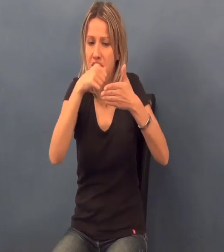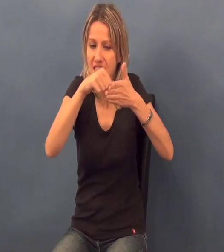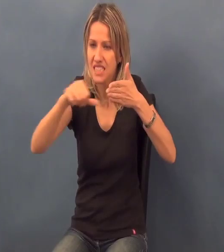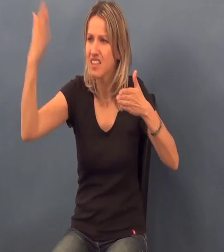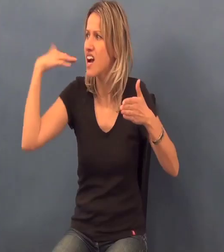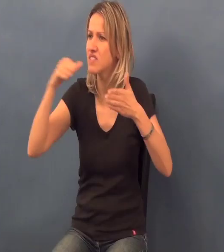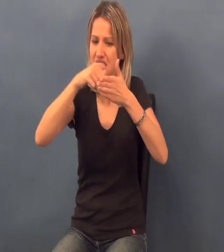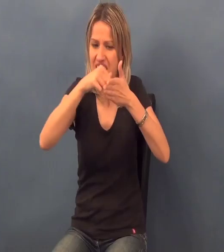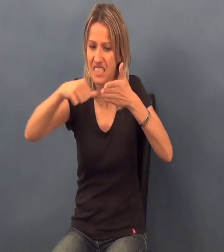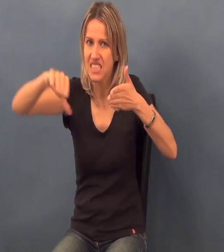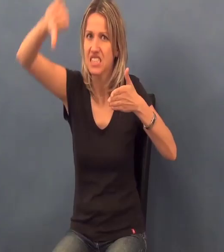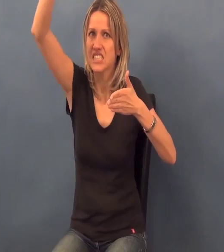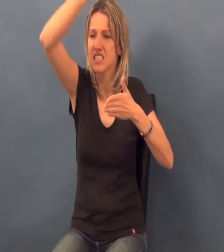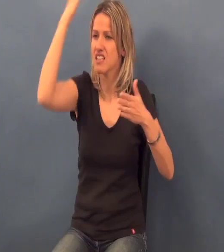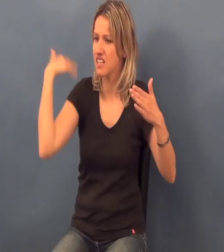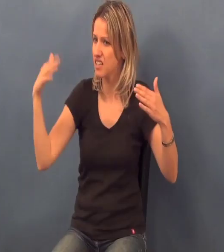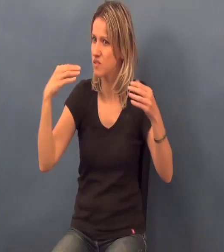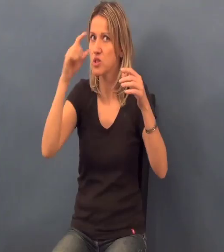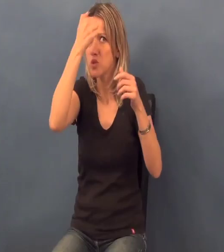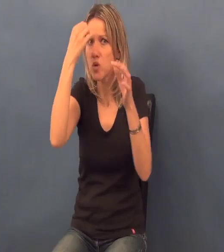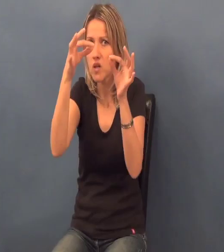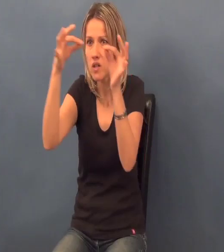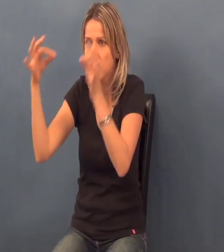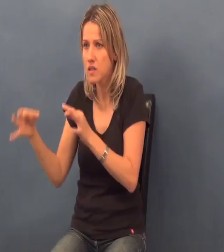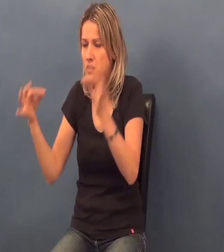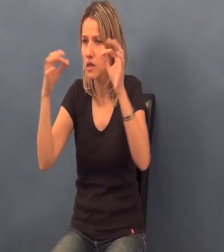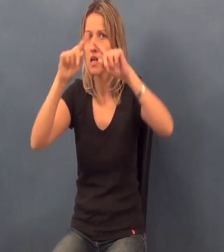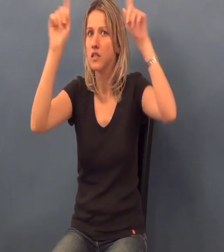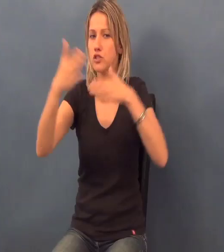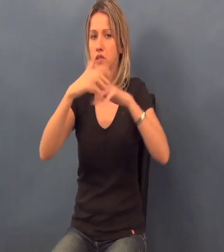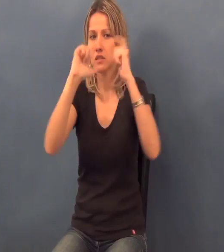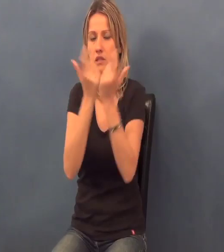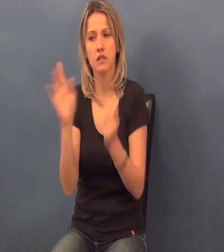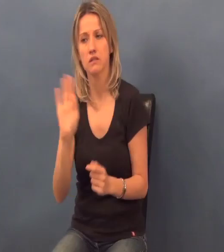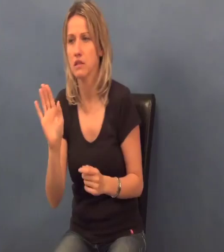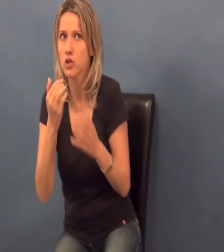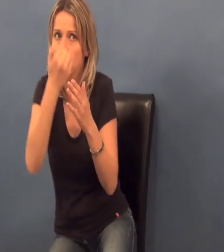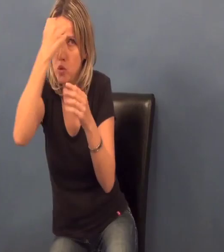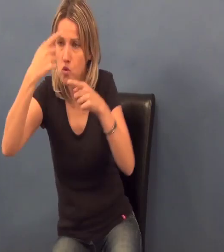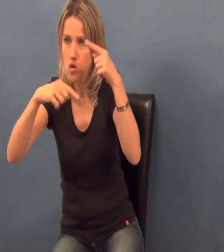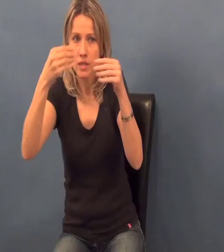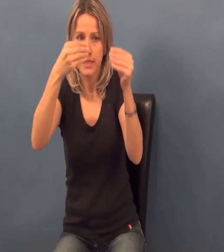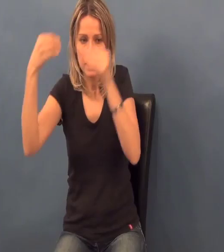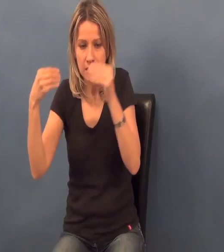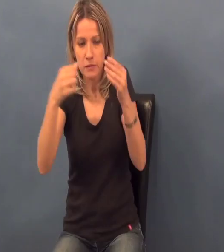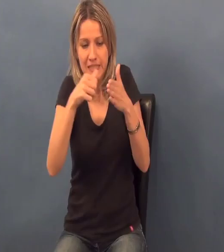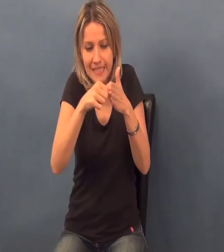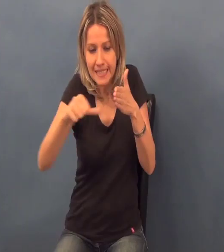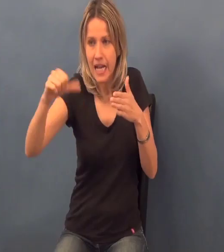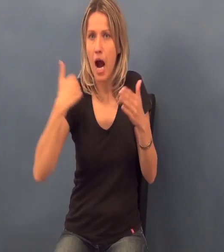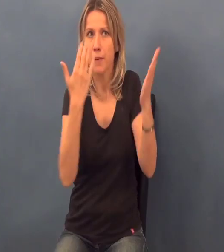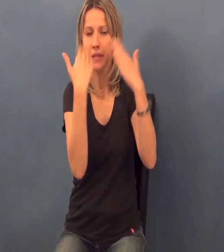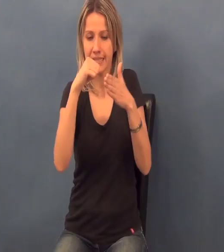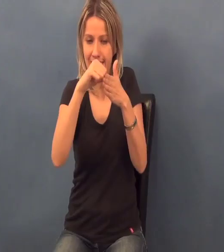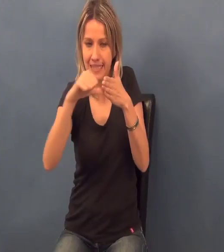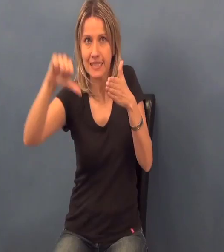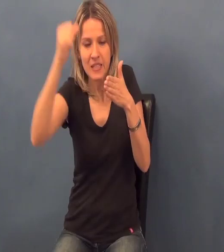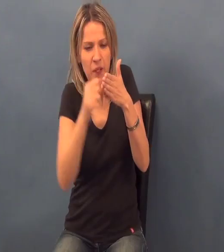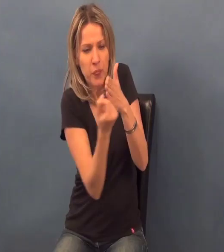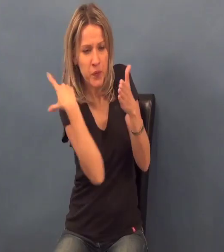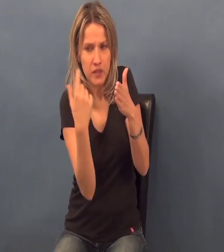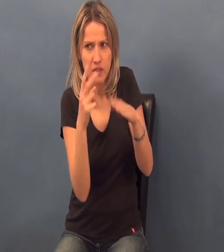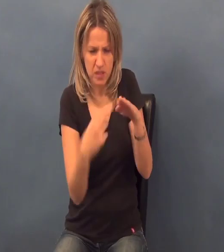Dawno używano kitu do szyby. Nie wymieniano całych drzwi, tylko szybę. Trzeba było wyjąć starą, wstawić nową i zakitować aby szyba nie wypadła. Chaplin wyskubuje stary kit i on akurat trafia policjanta w twarz.